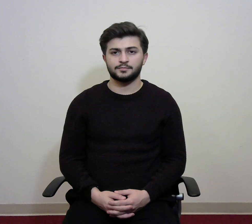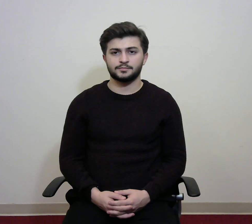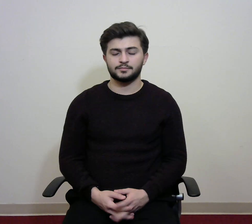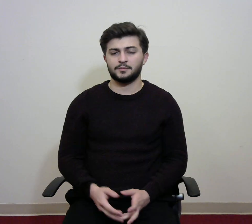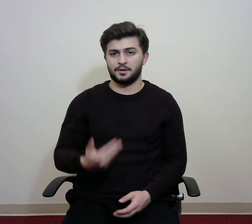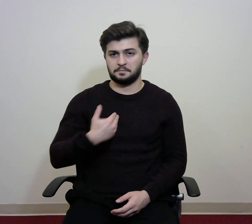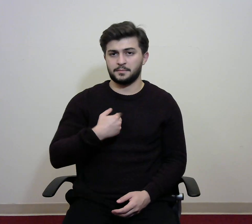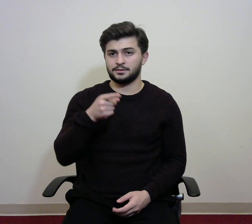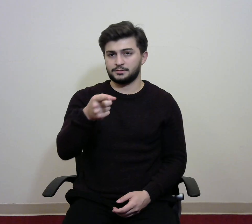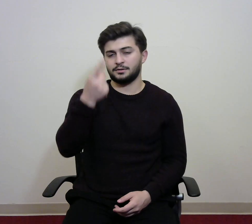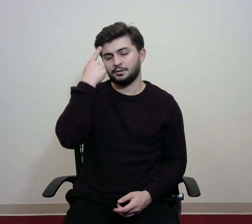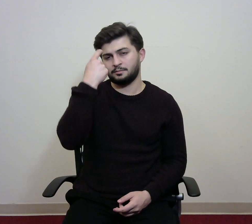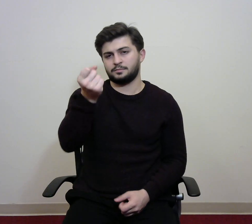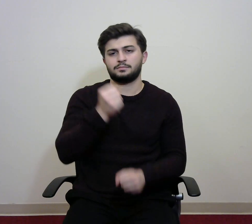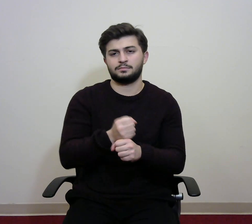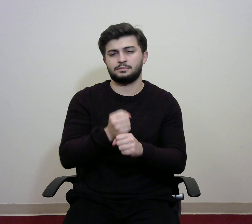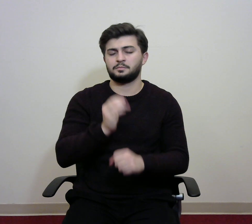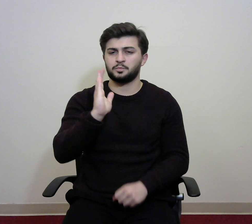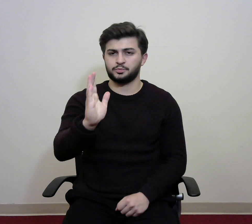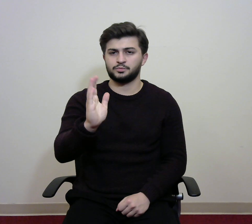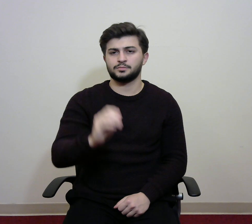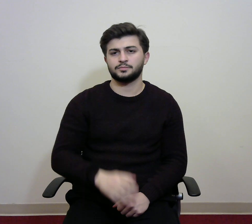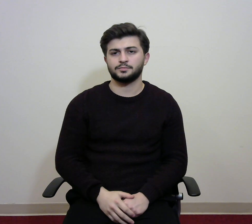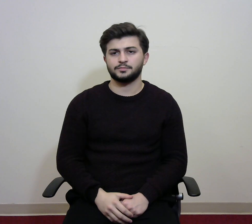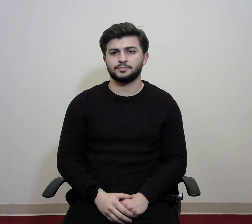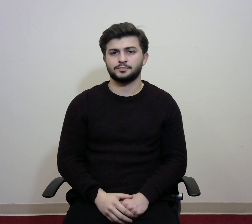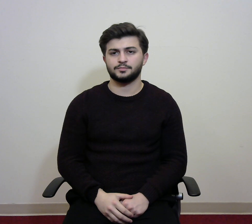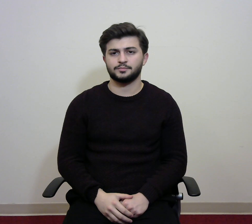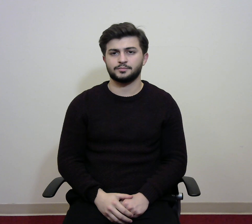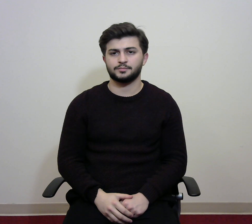Mən sizə xəbər edəcəyəm